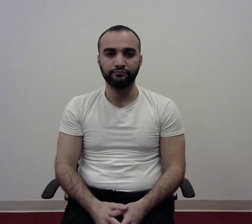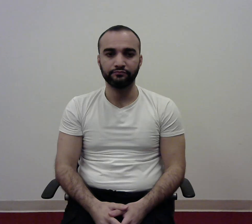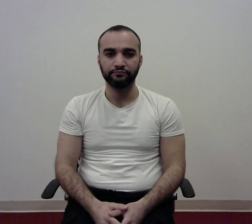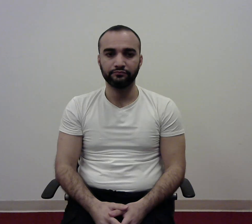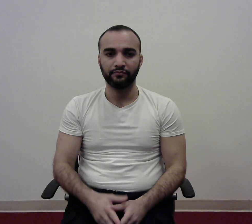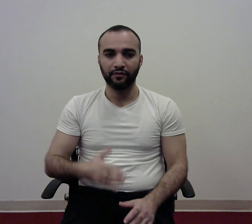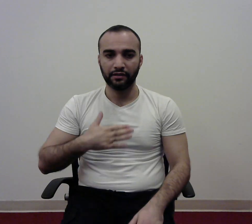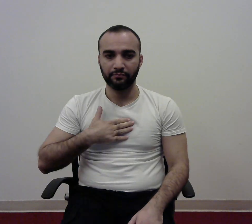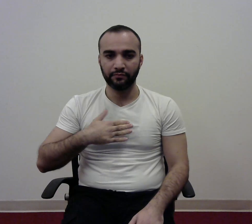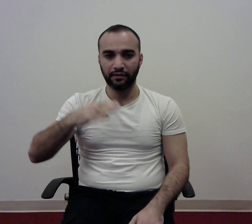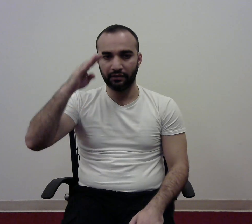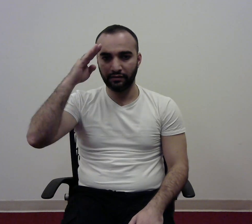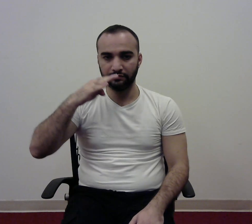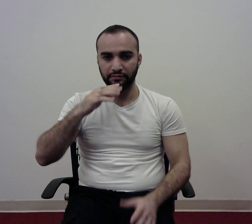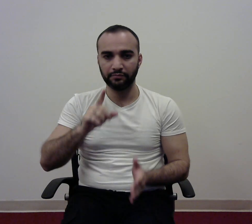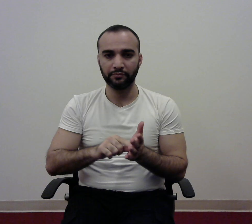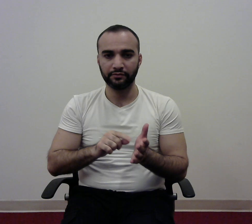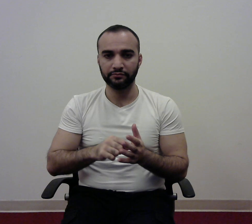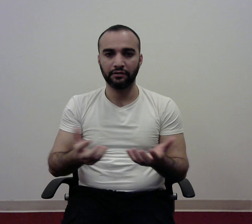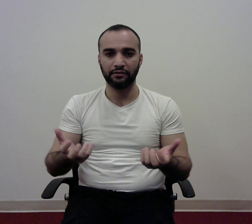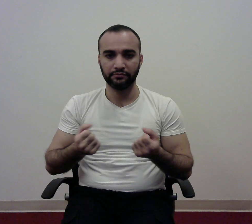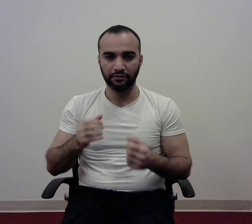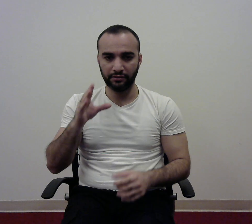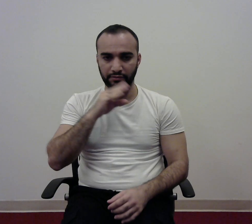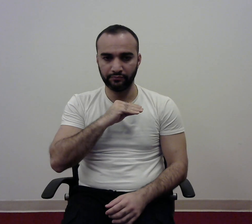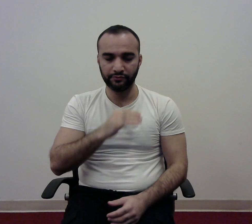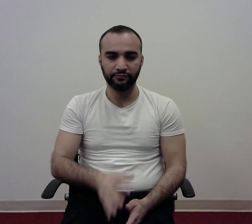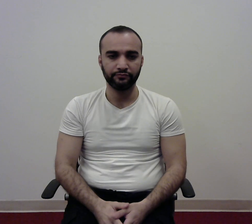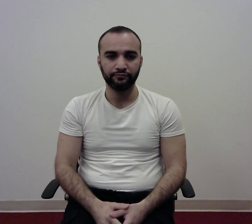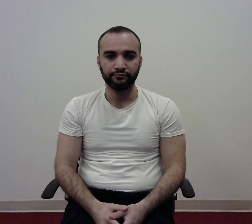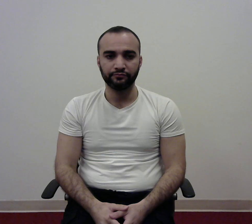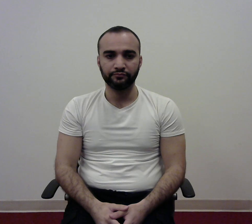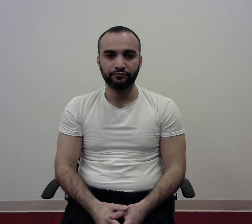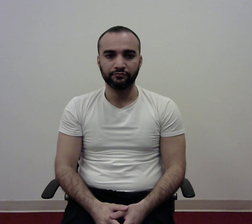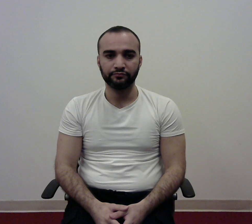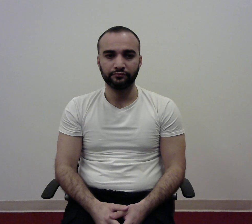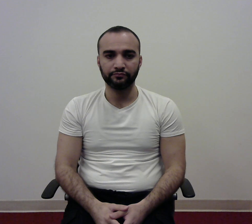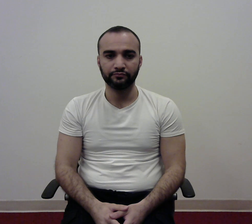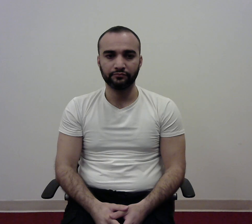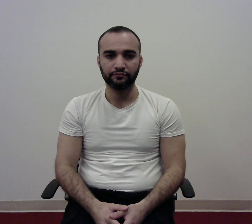Mən atamın pensiyasını ala bilərəm?